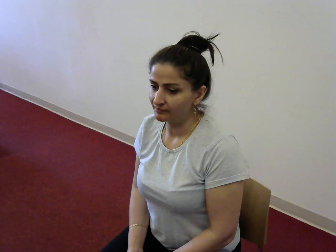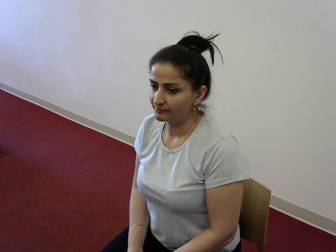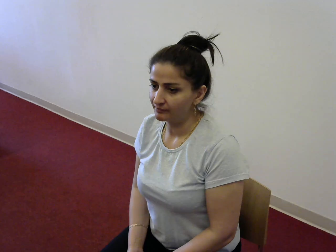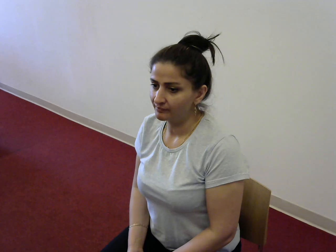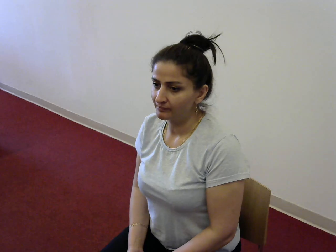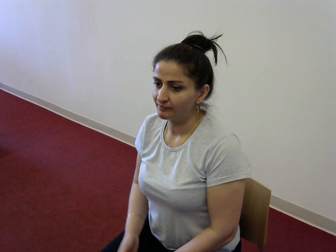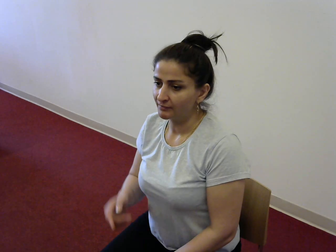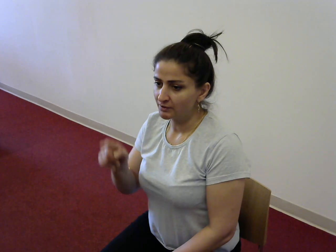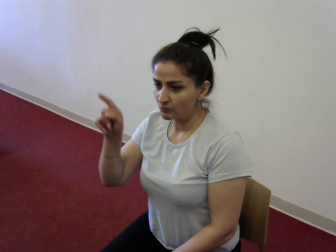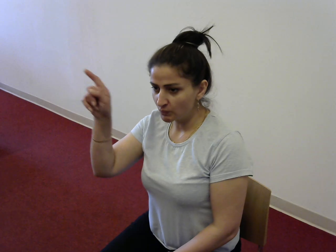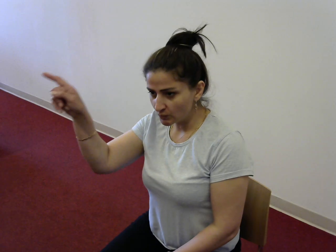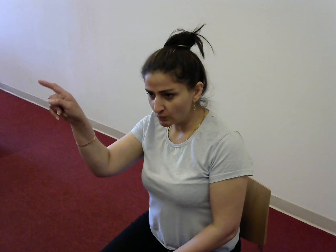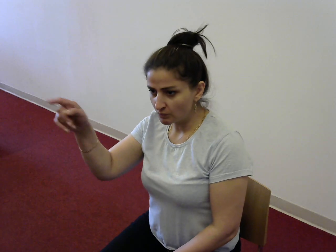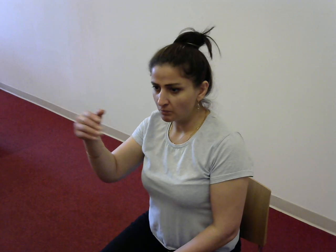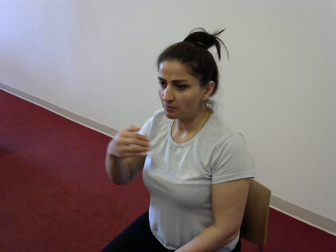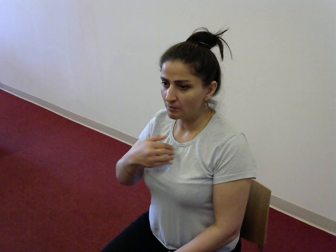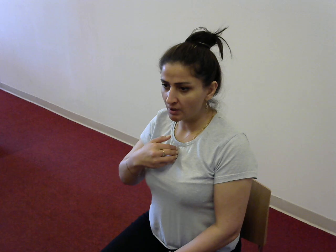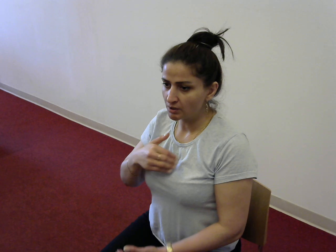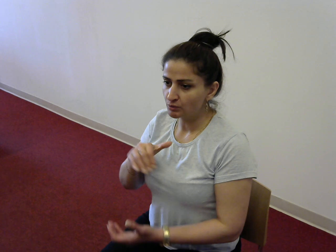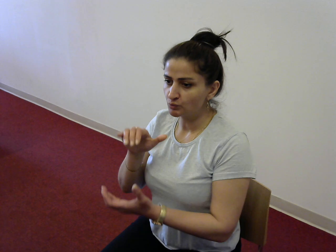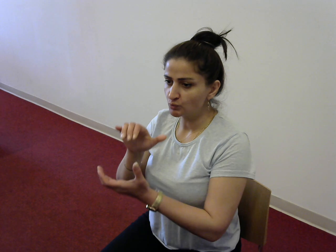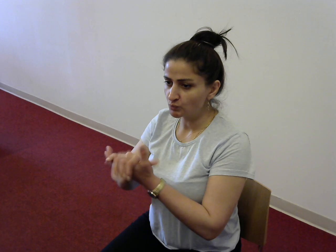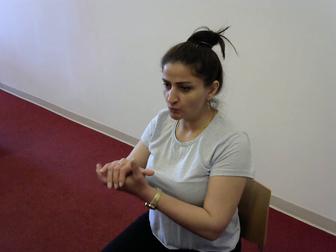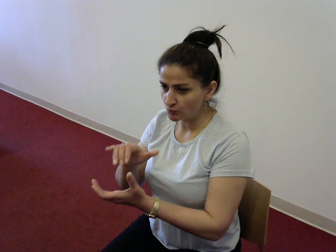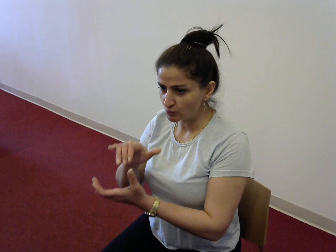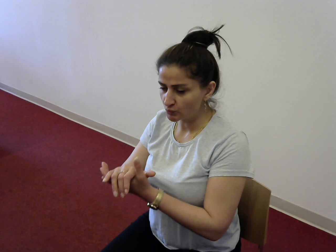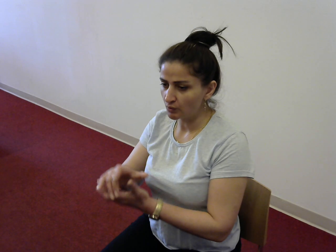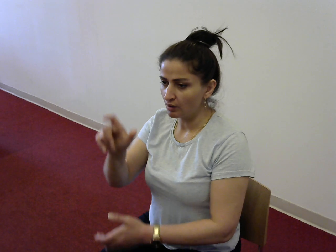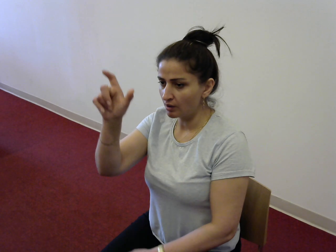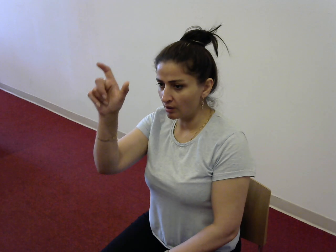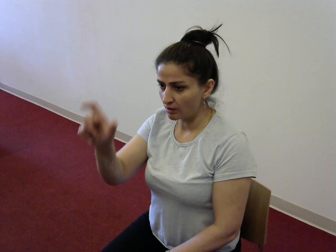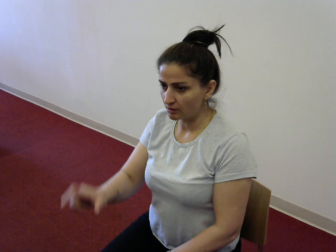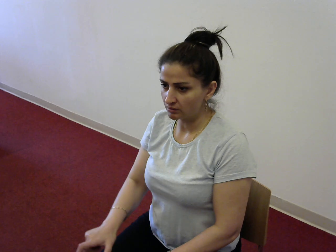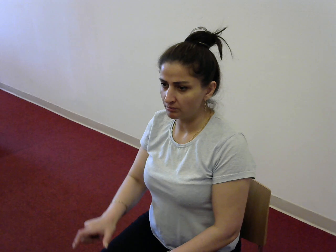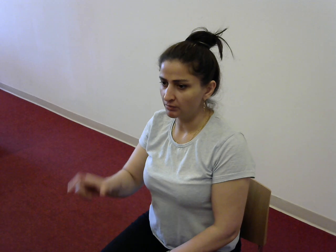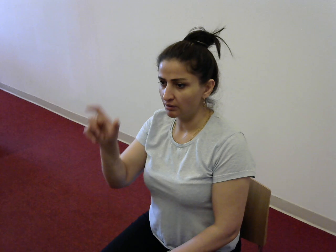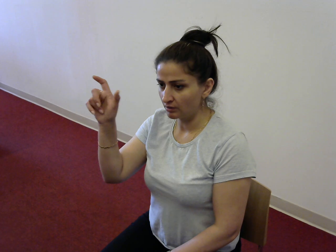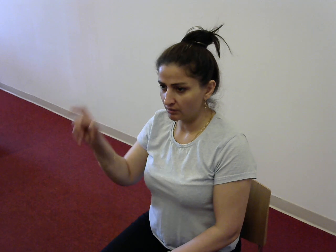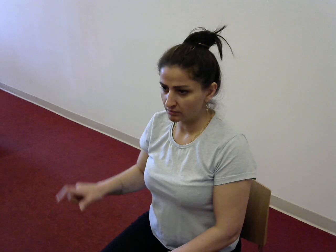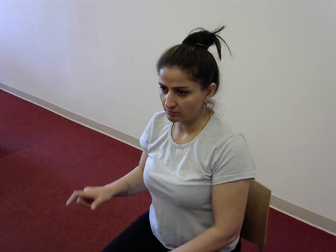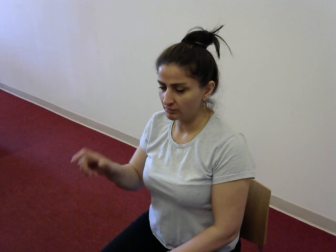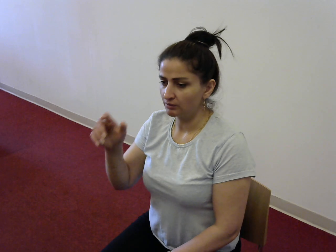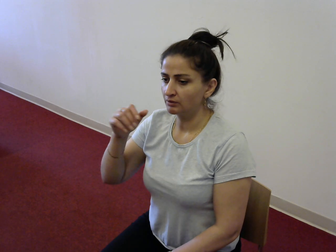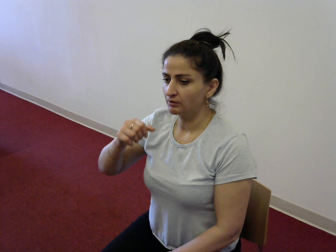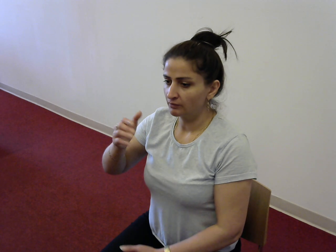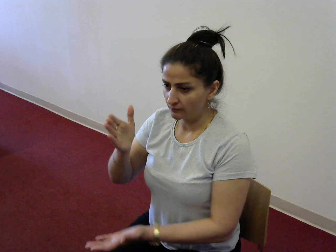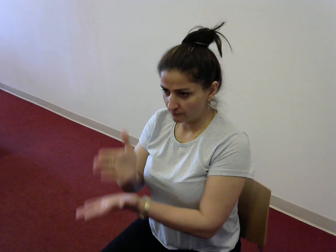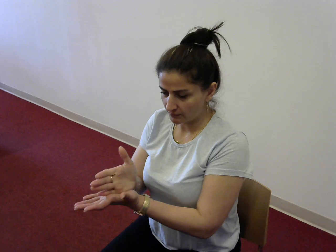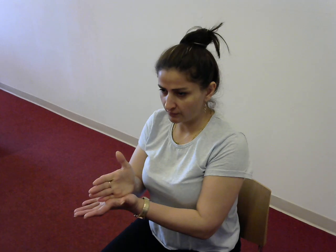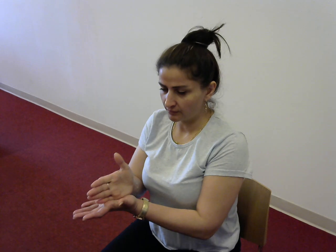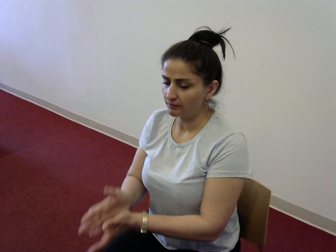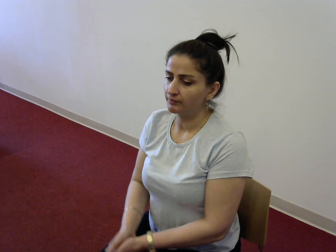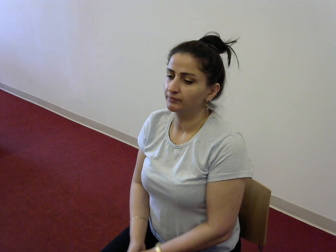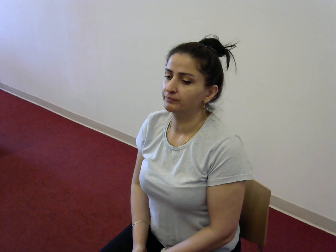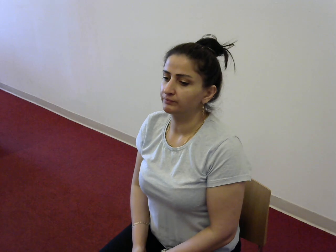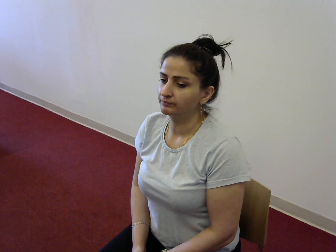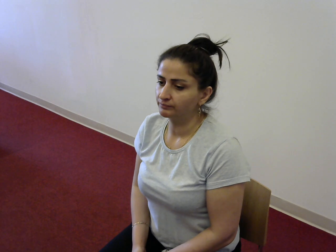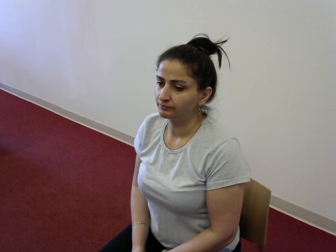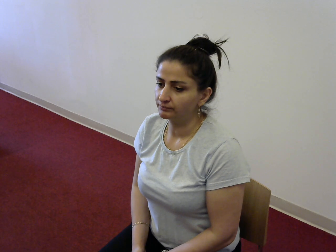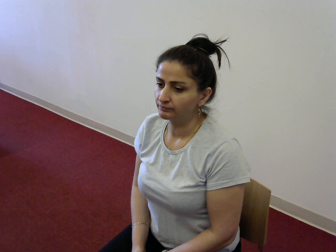Orda mənim tanıdığım insanlar var